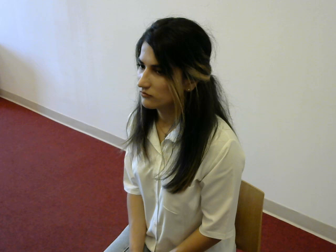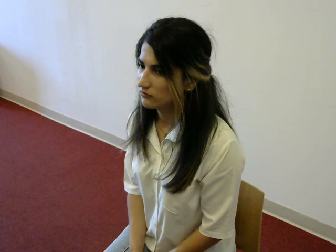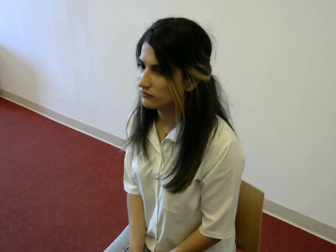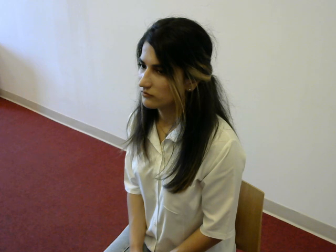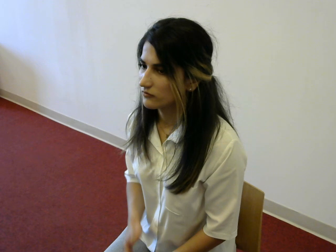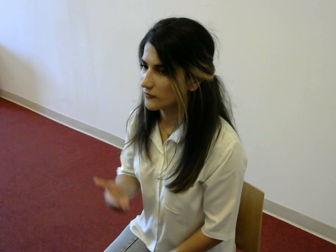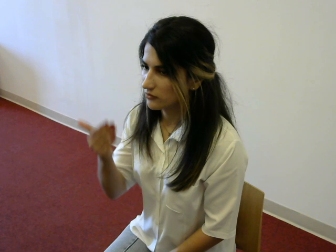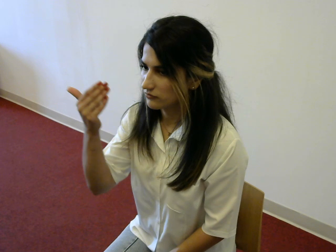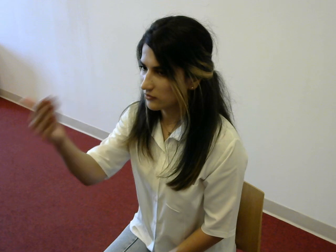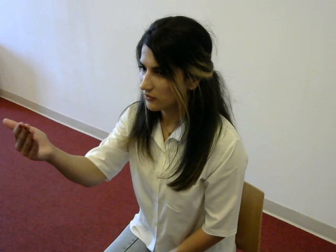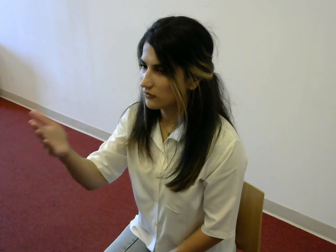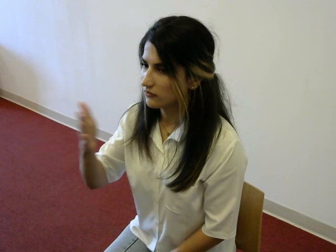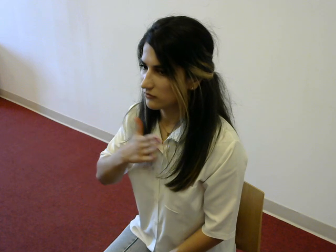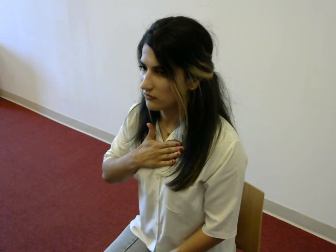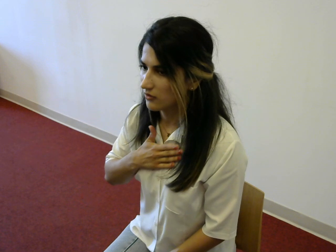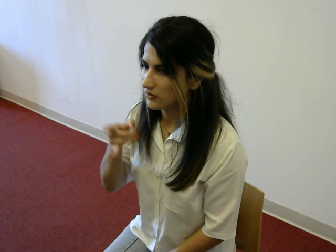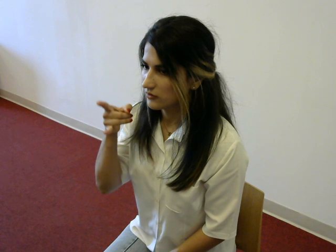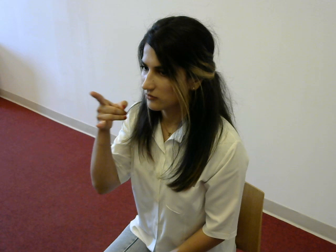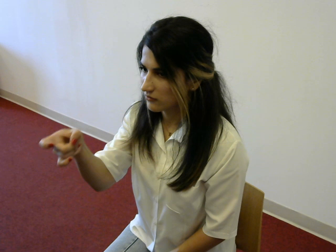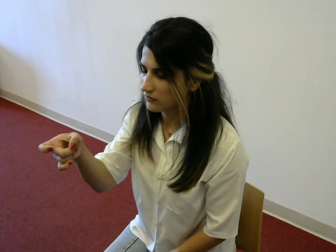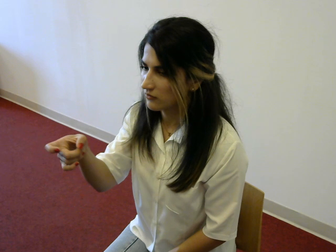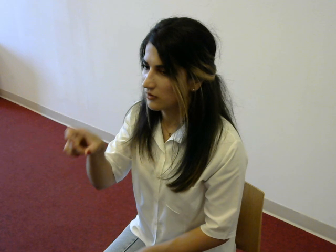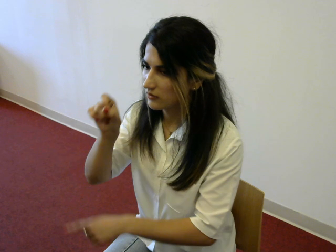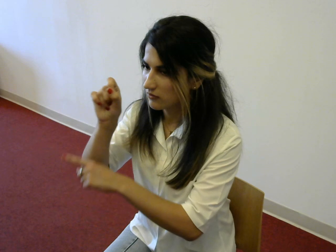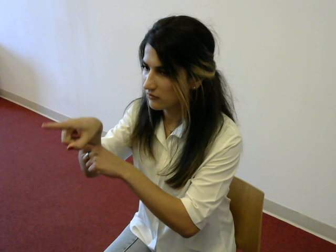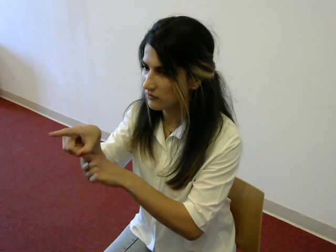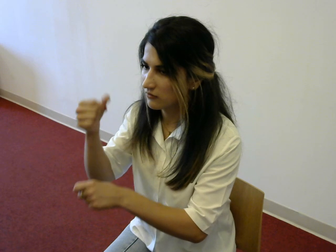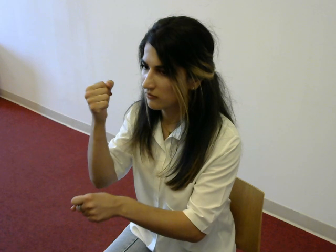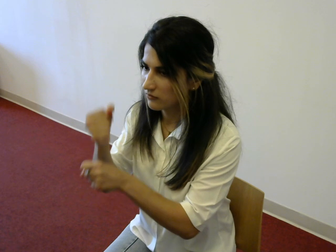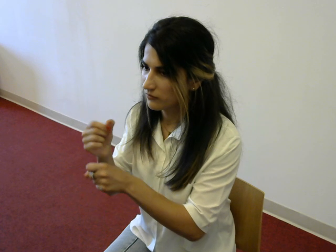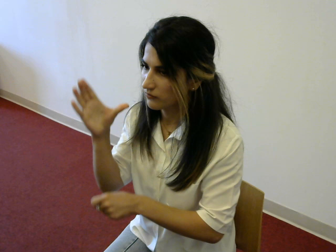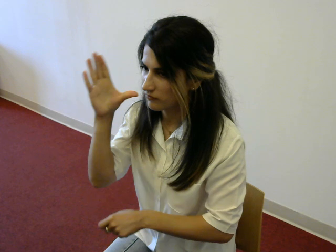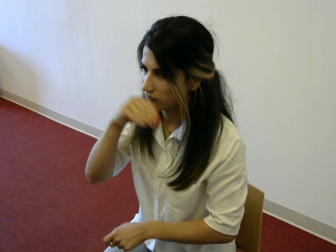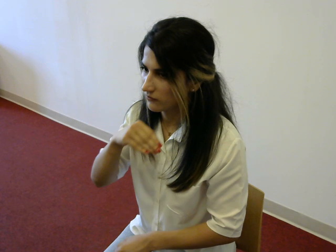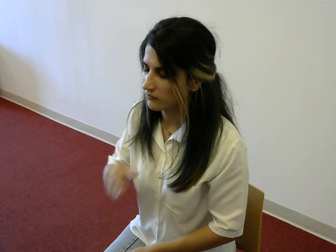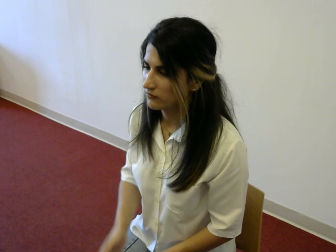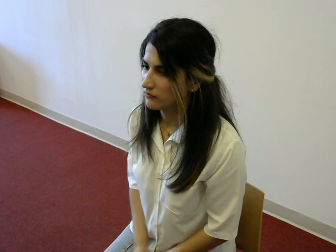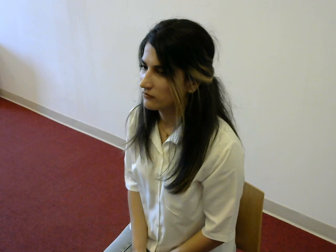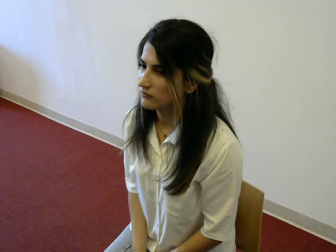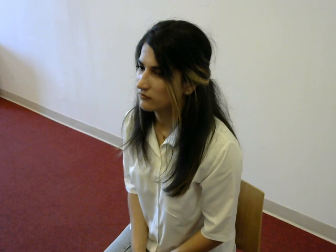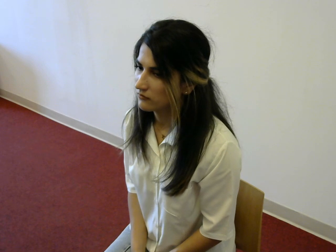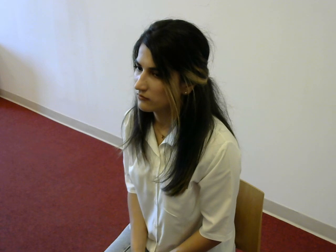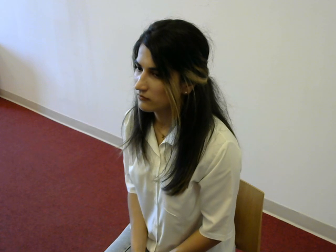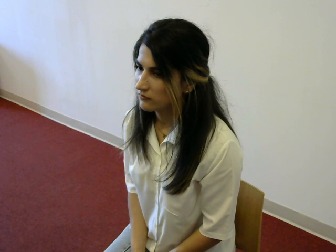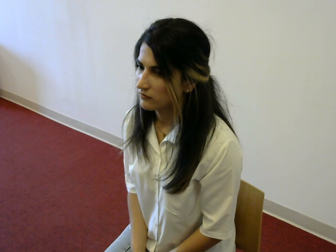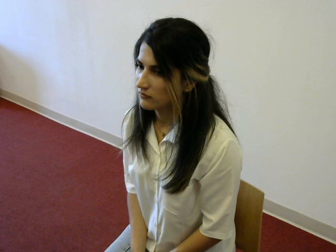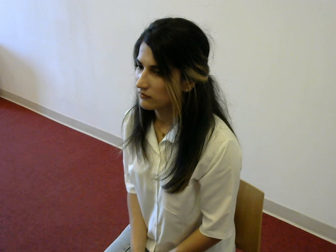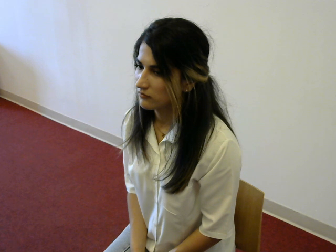Siz mənə taksi sifariş edə bilərsinizmi?